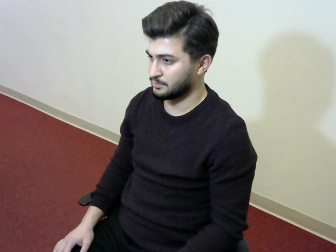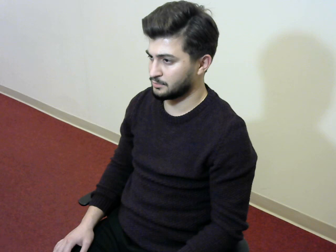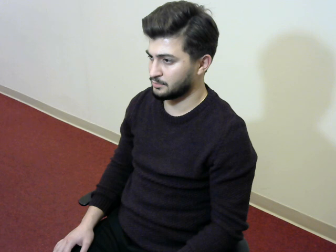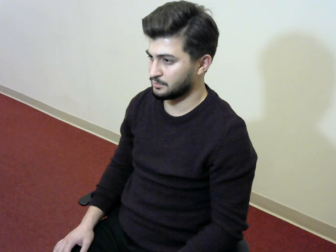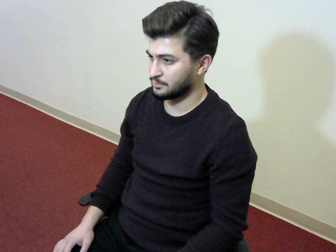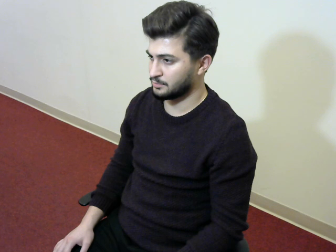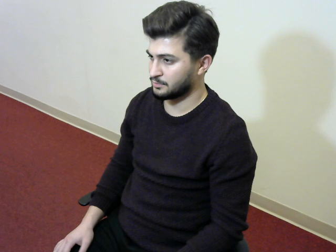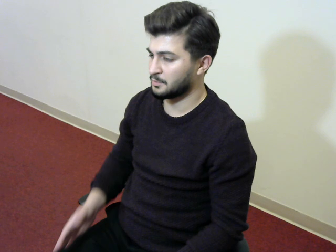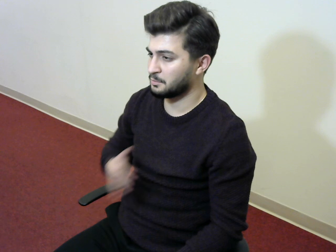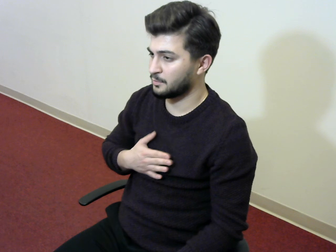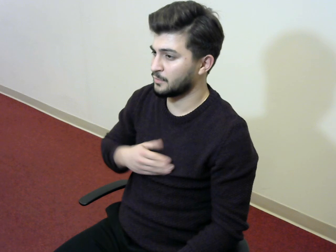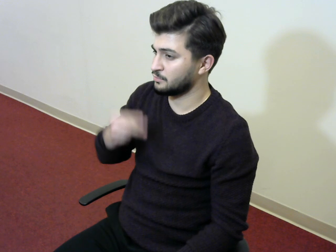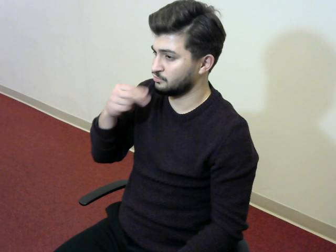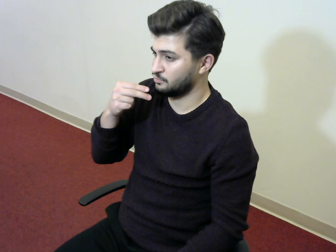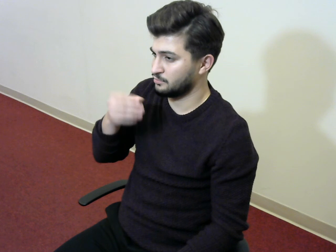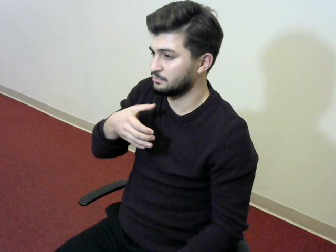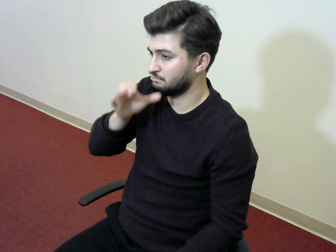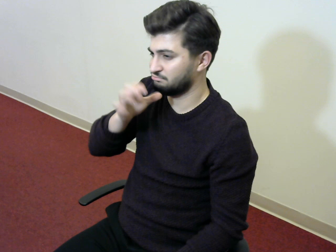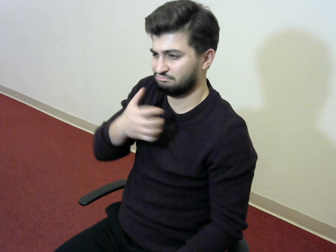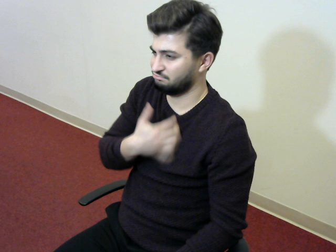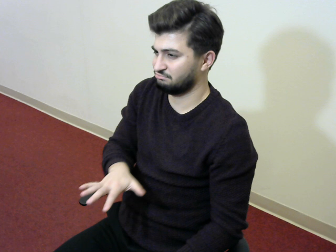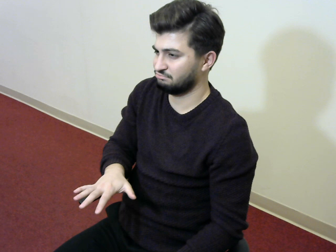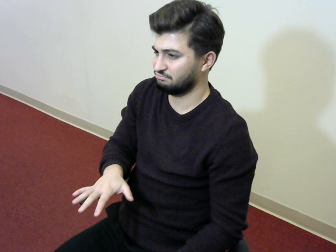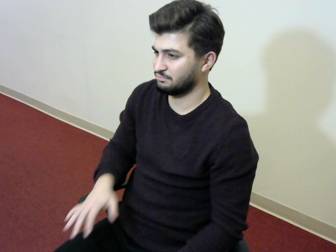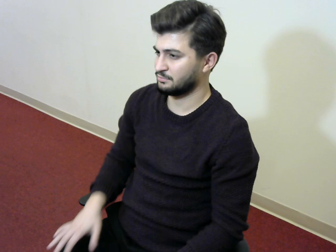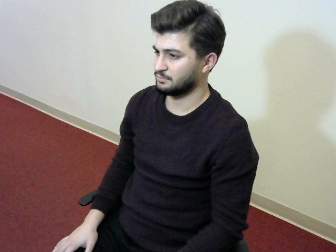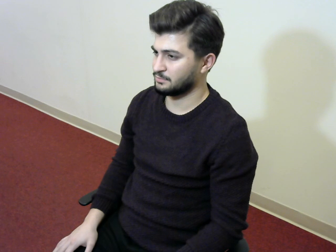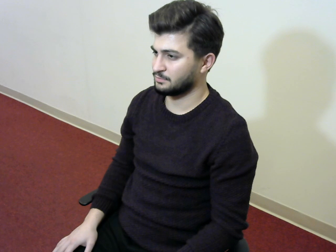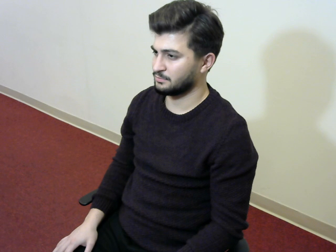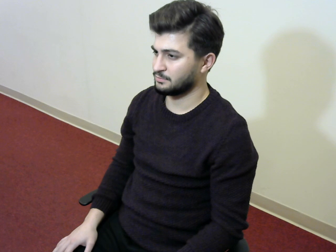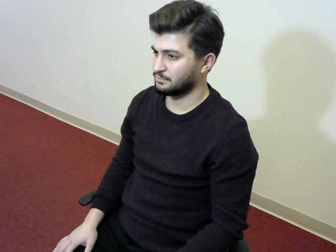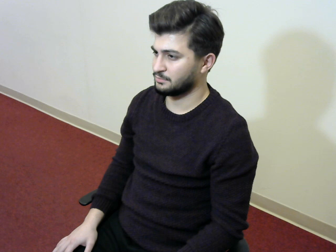Mən çay içmək istəmirəm